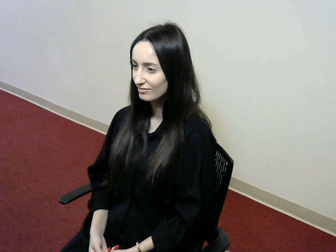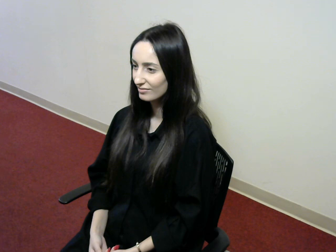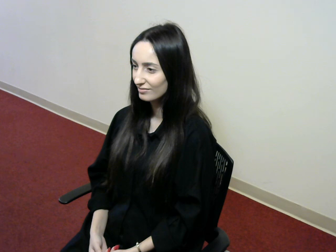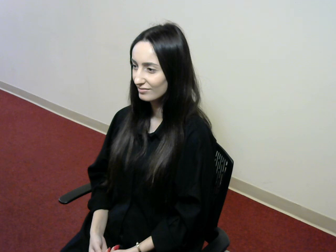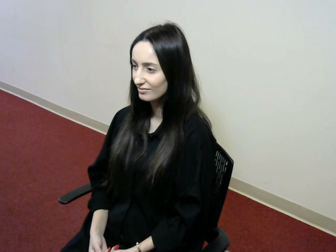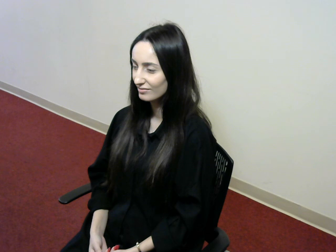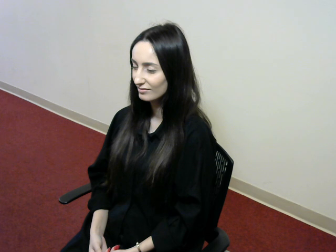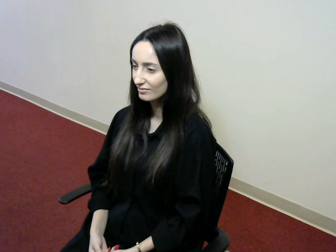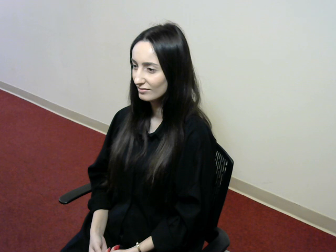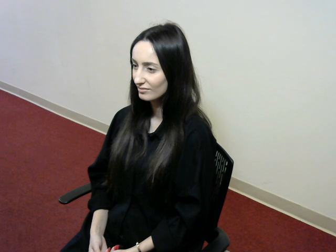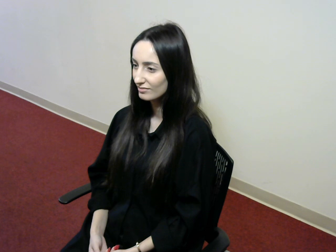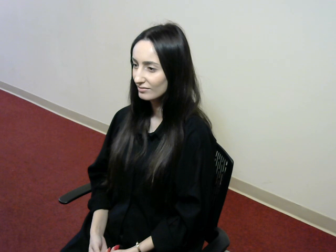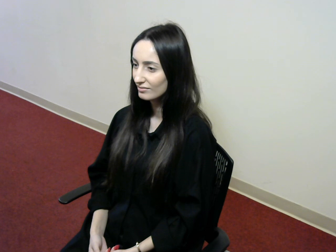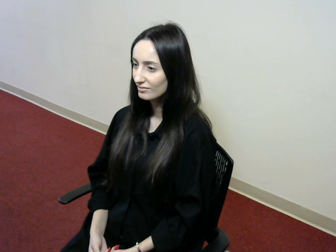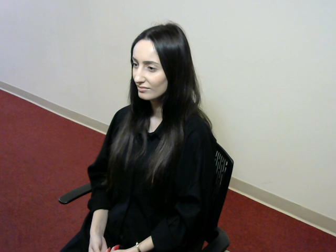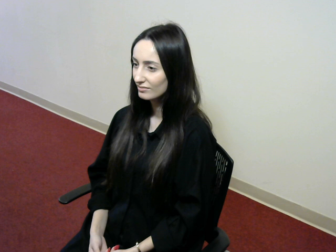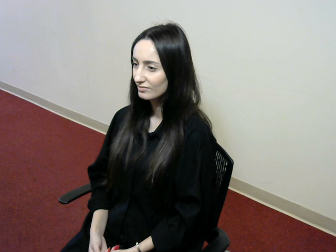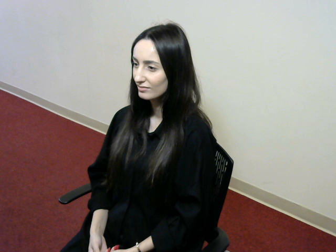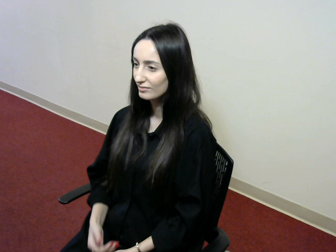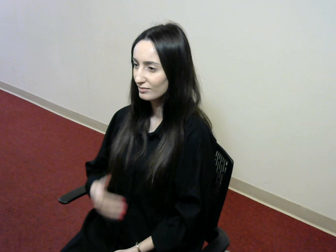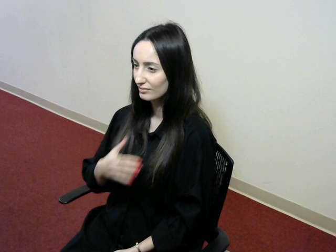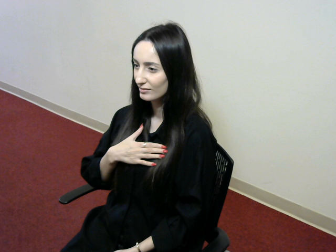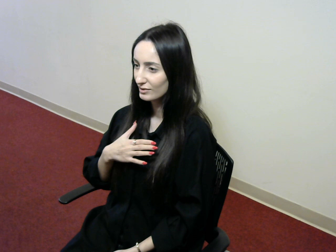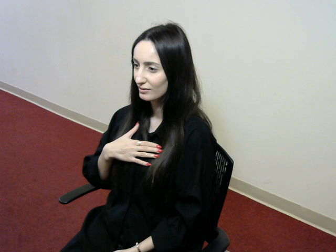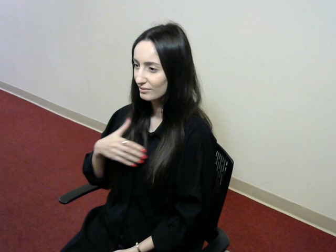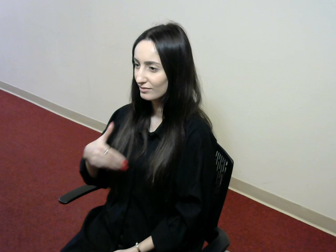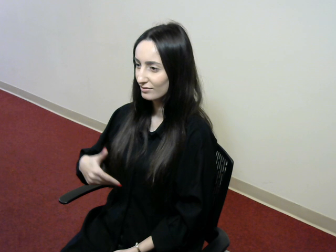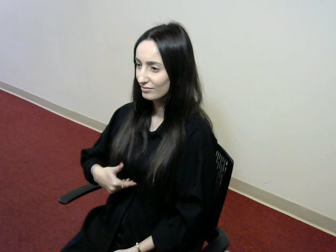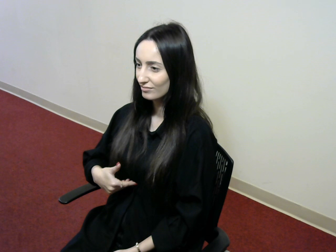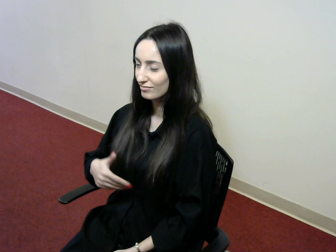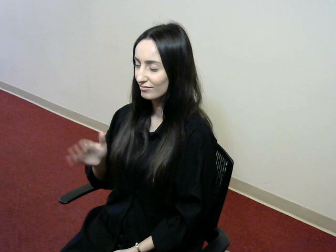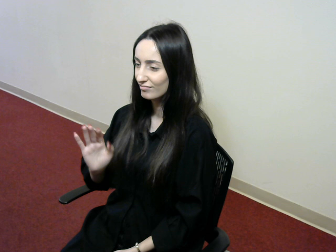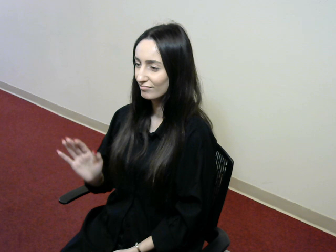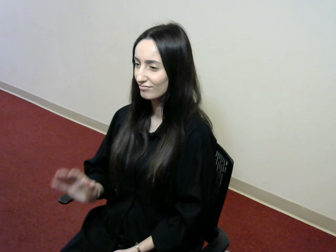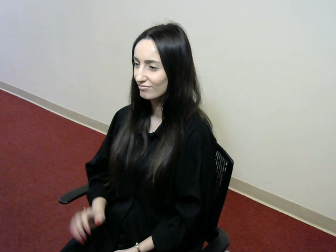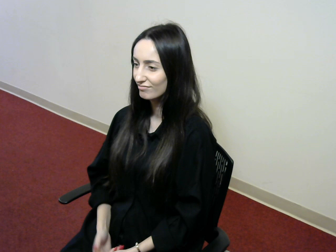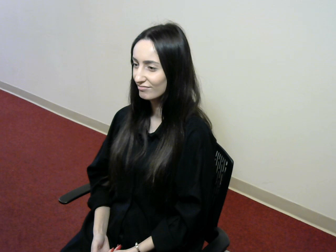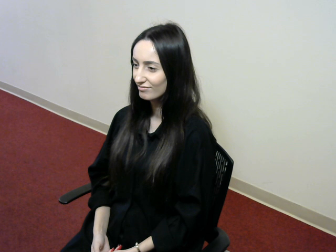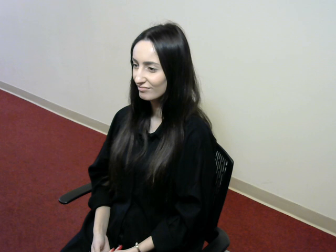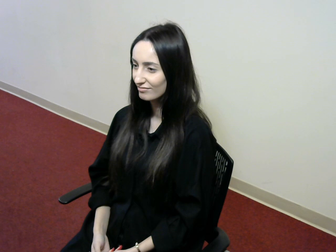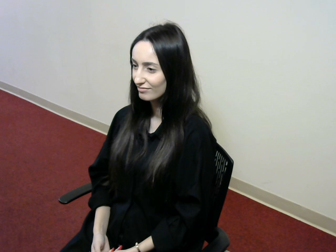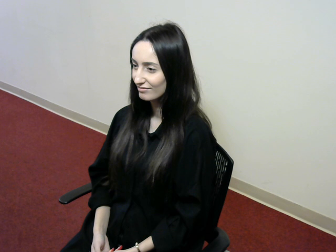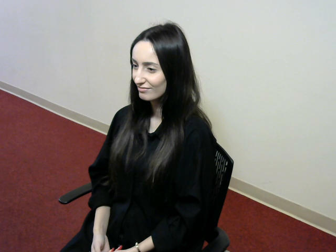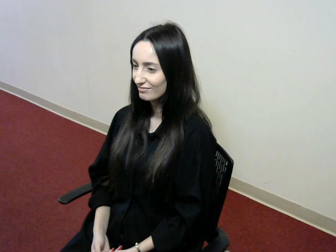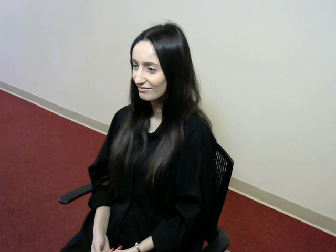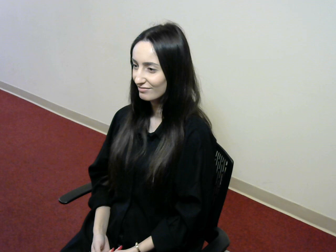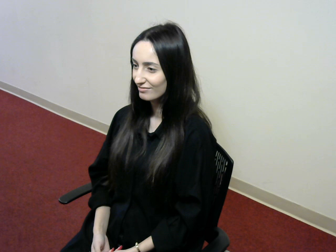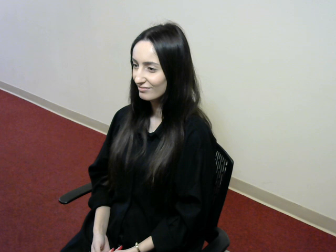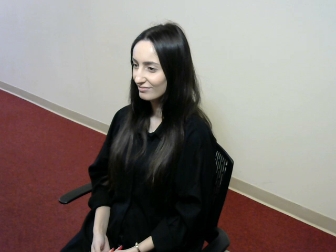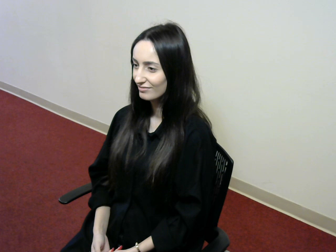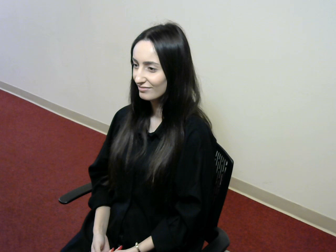Mən ac deyiləm